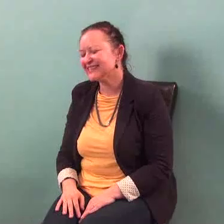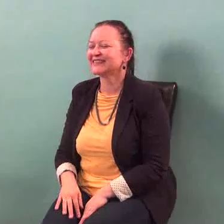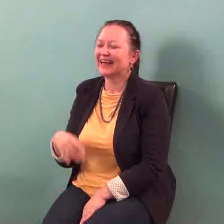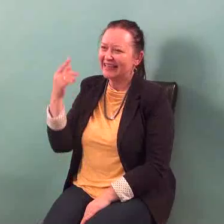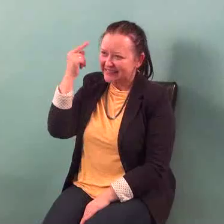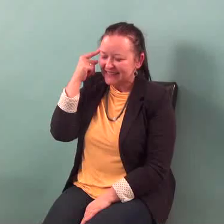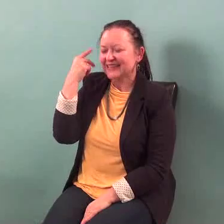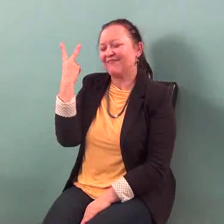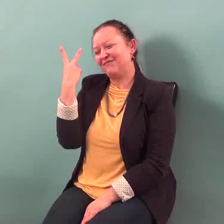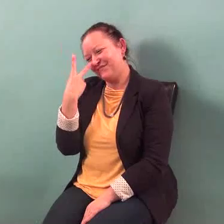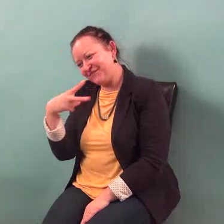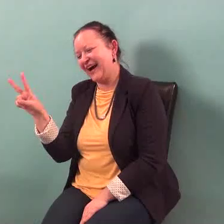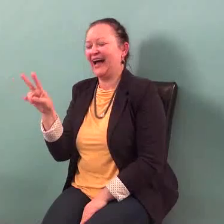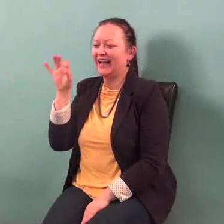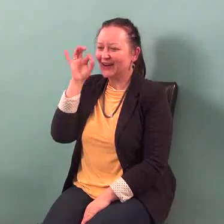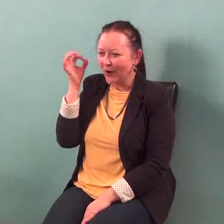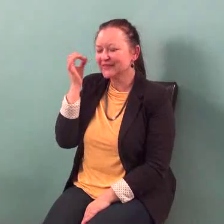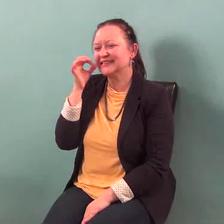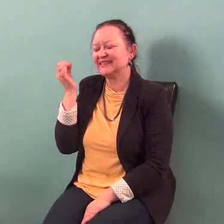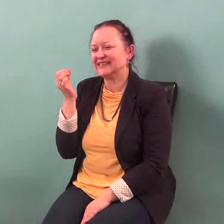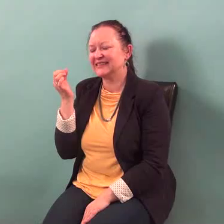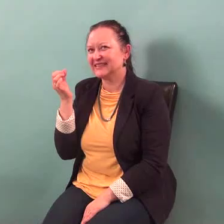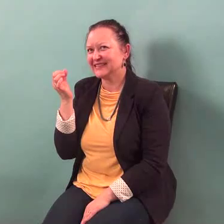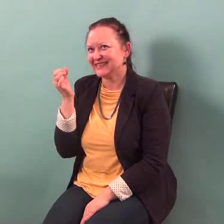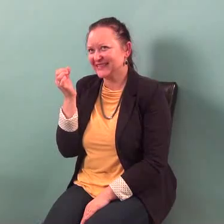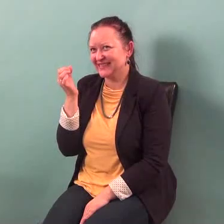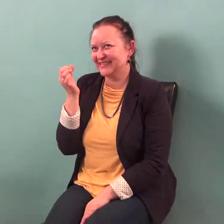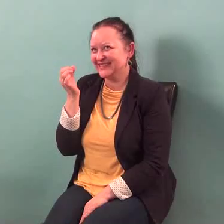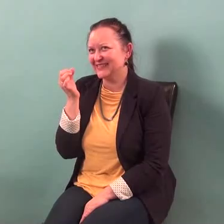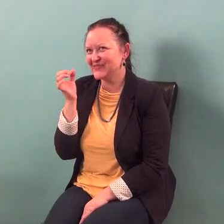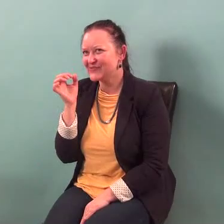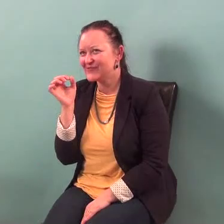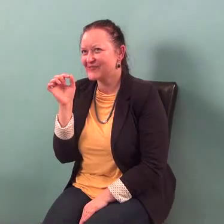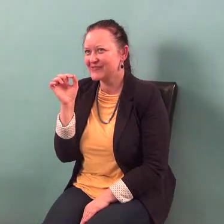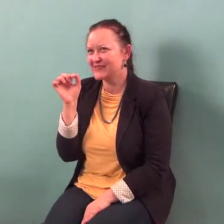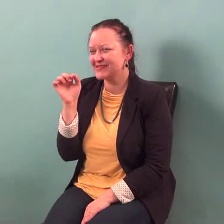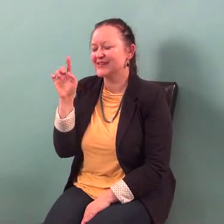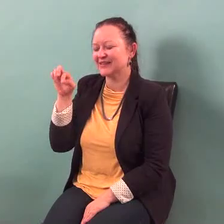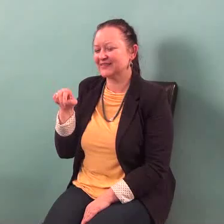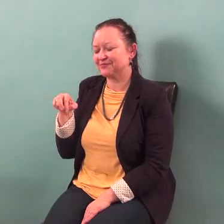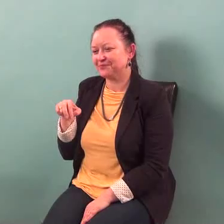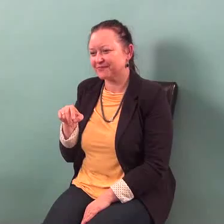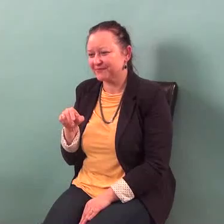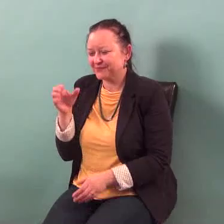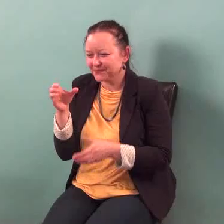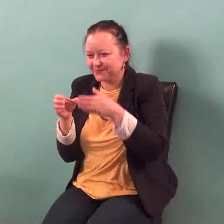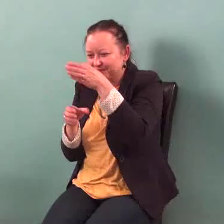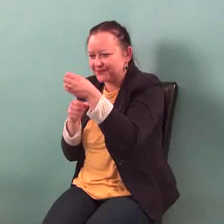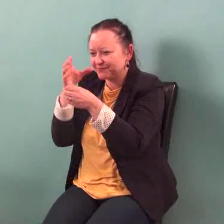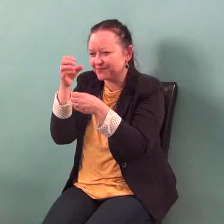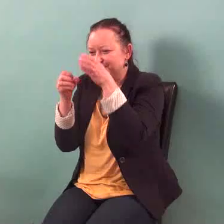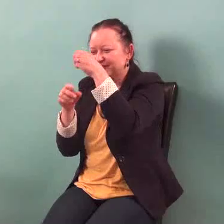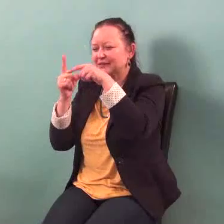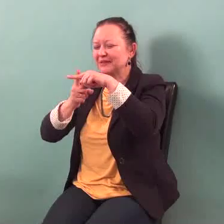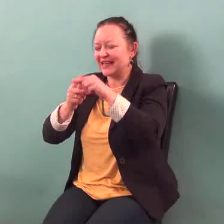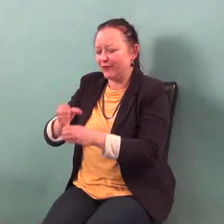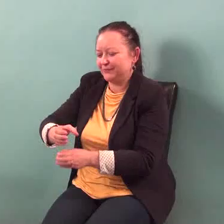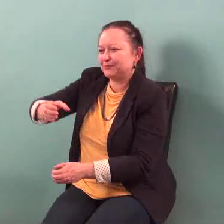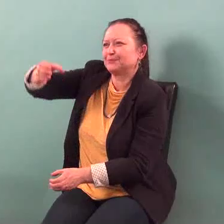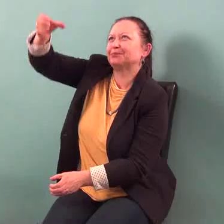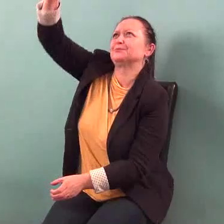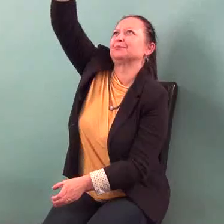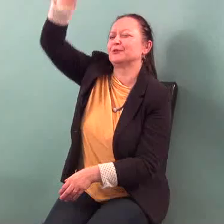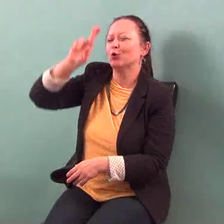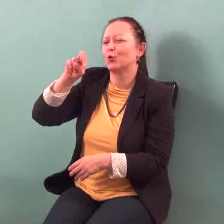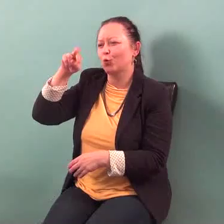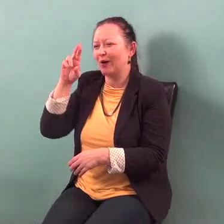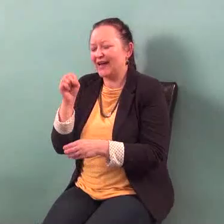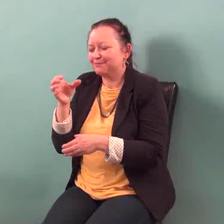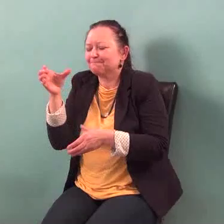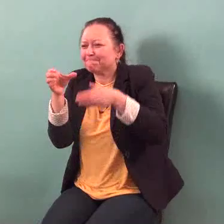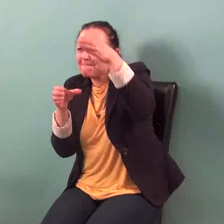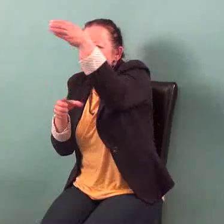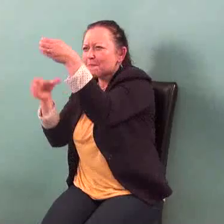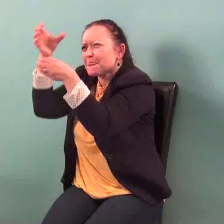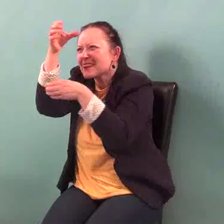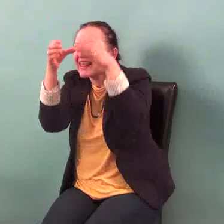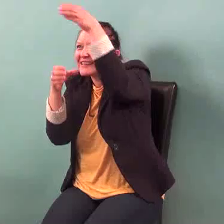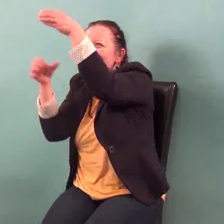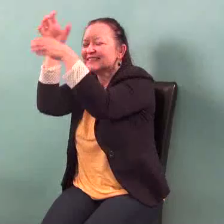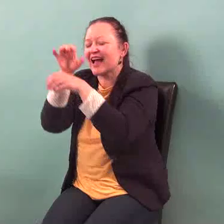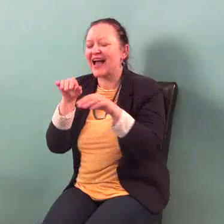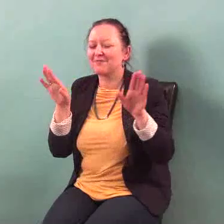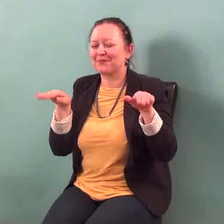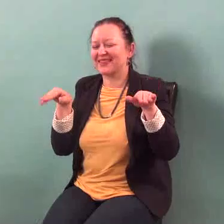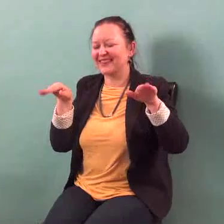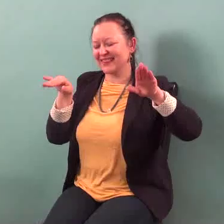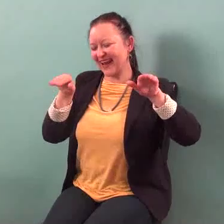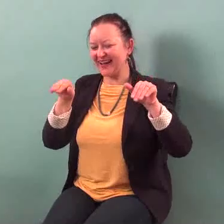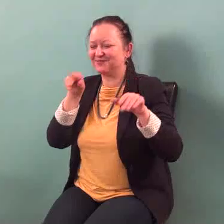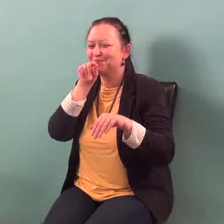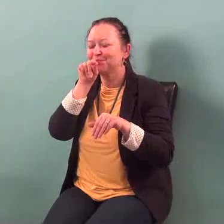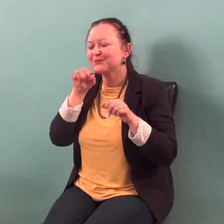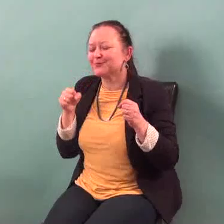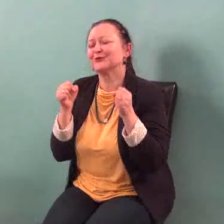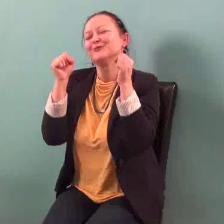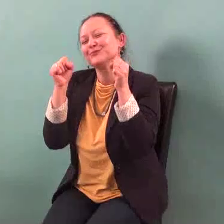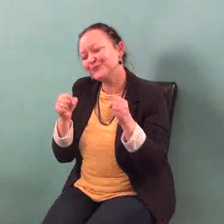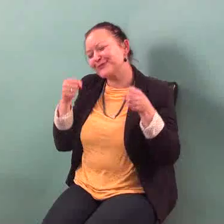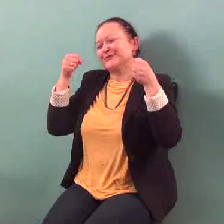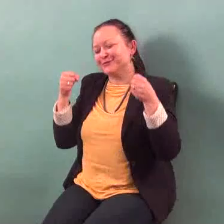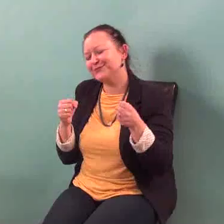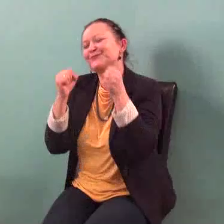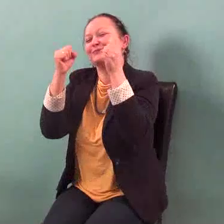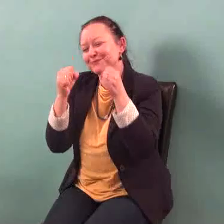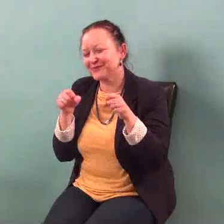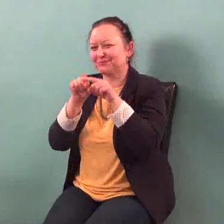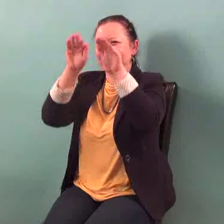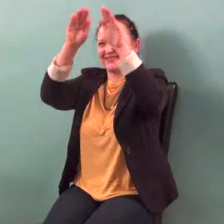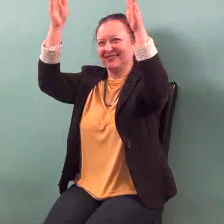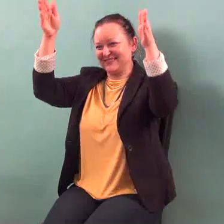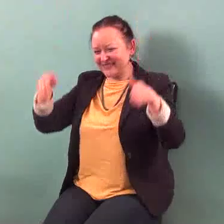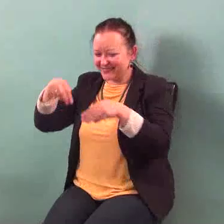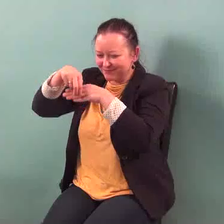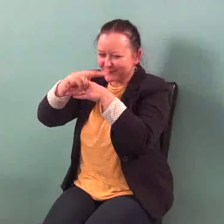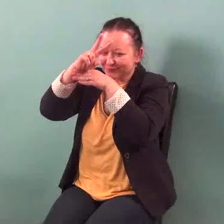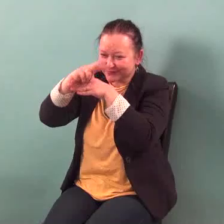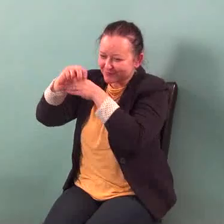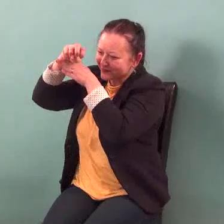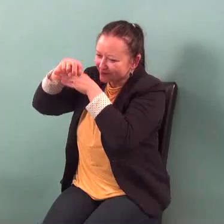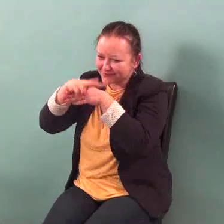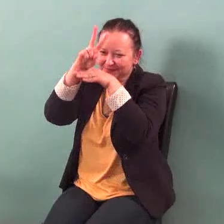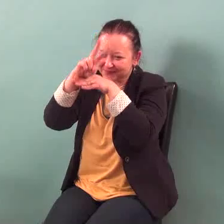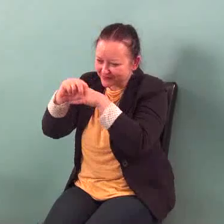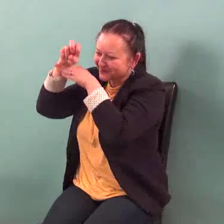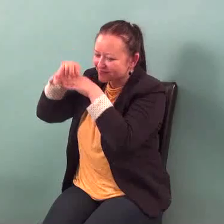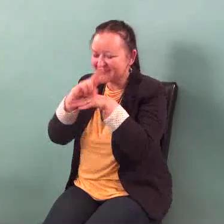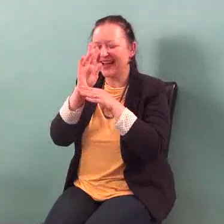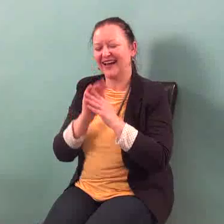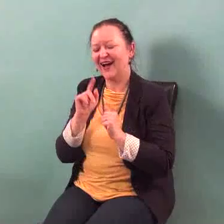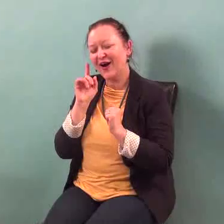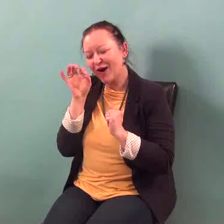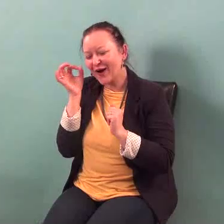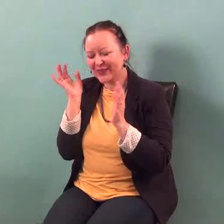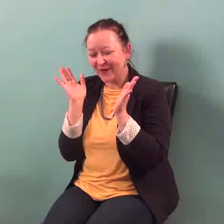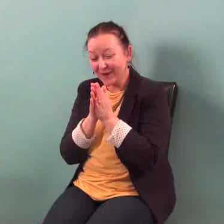Kot myśli znowu i postanawia wspiąć się po metalowej rurze, a ptak huśta niewiadomie na huśtawce w klatce, a ten kot jest zadowolony!